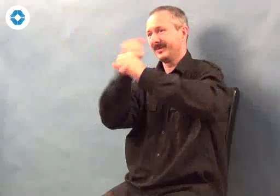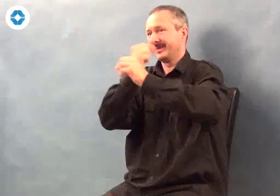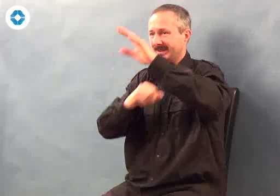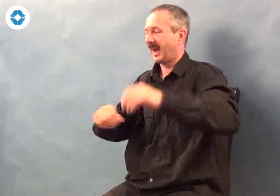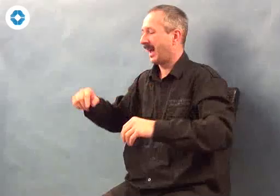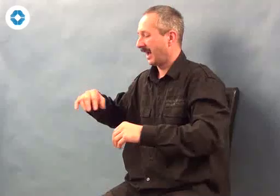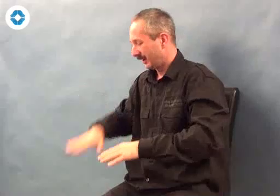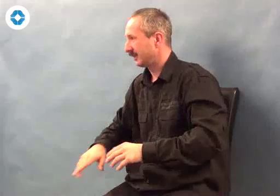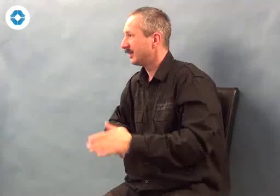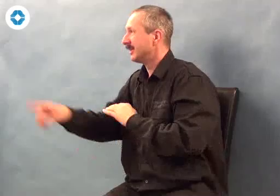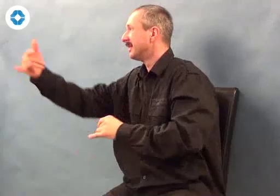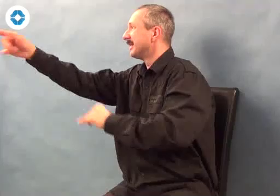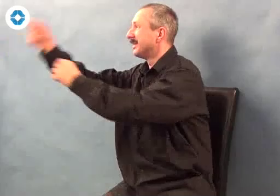Mały ucieka i w innym miejscu rzuca kamieniami.